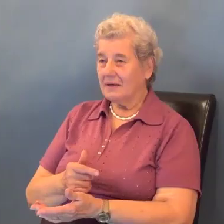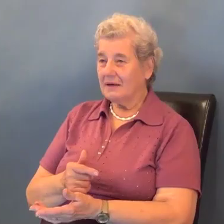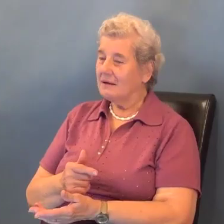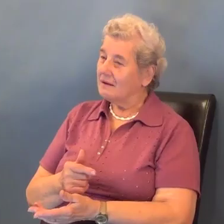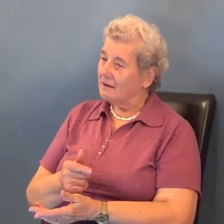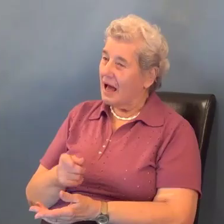A ty?